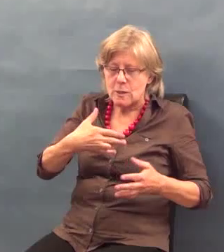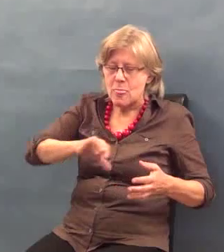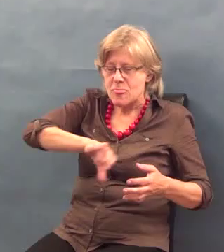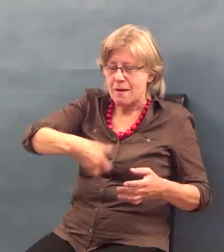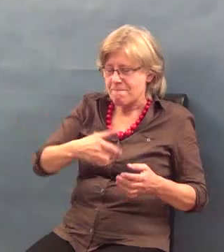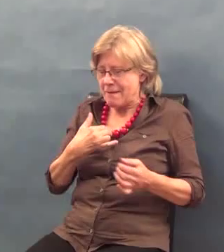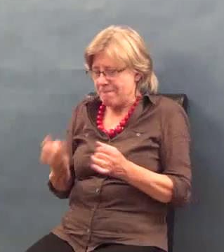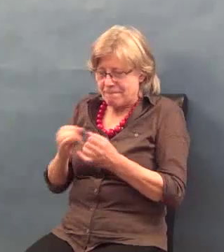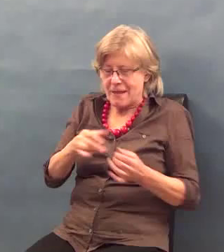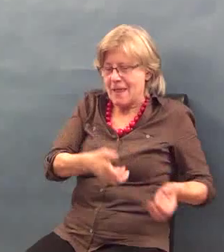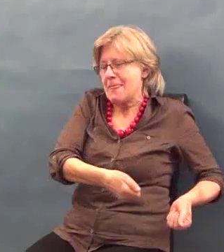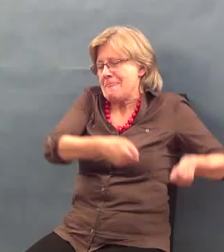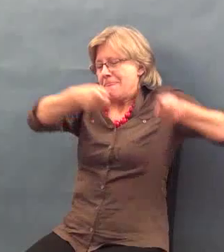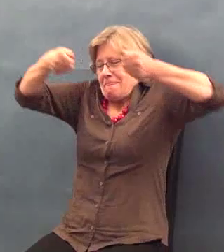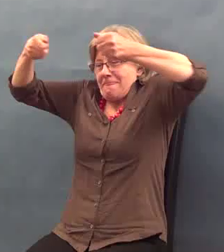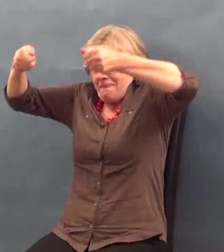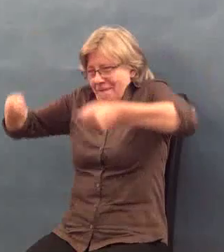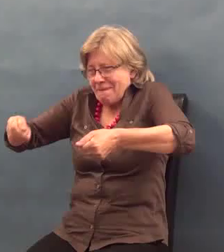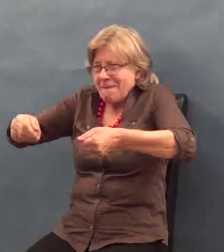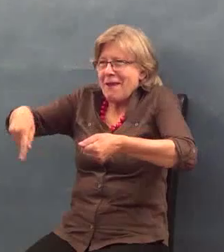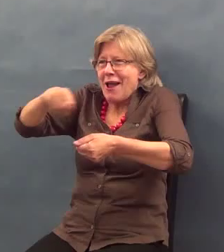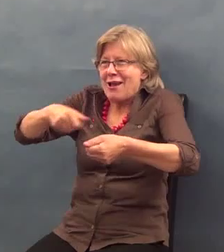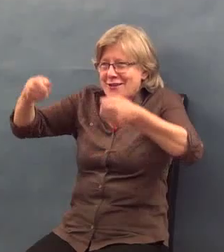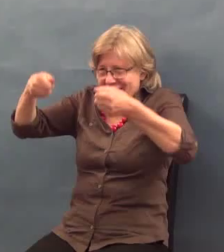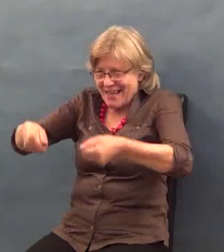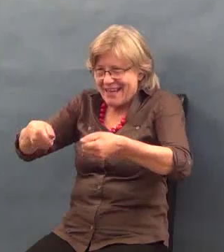Stawia kosz na rowerze.